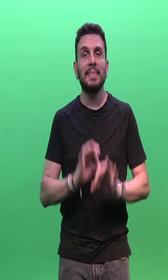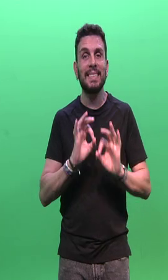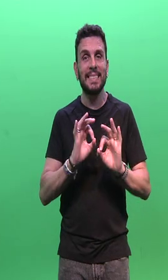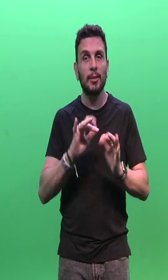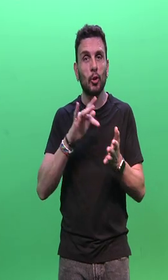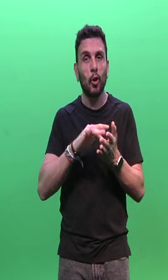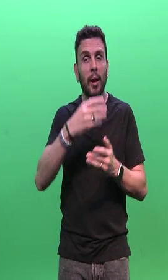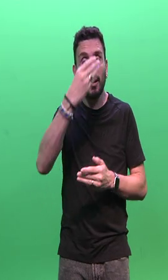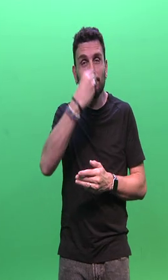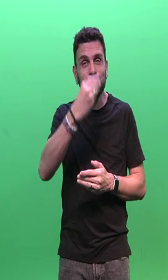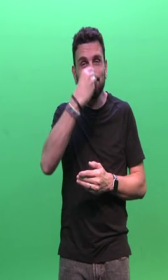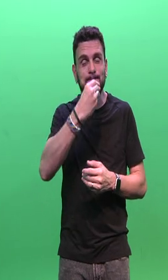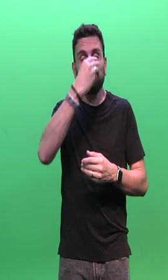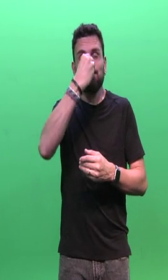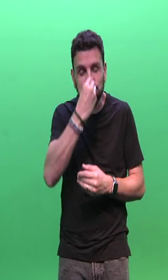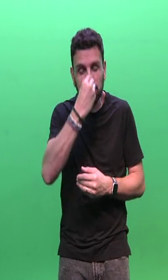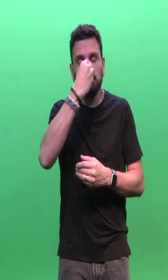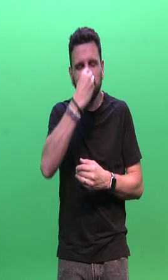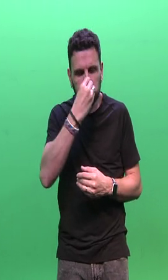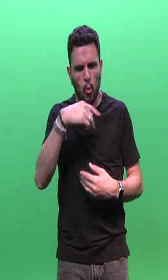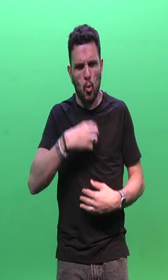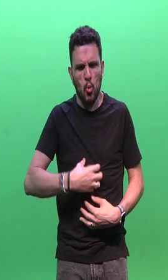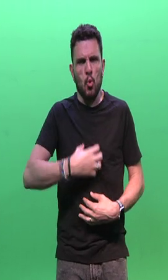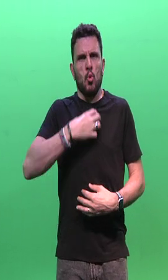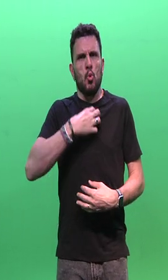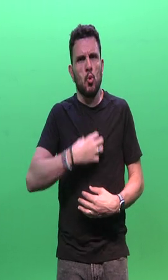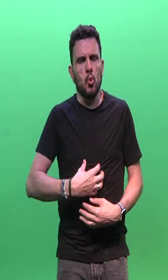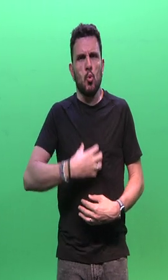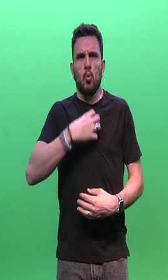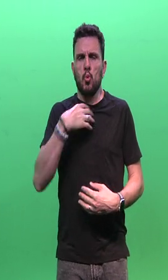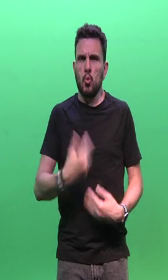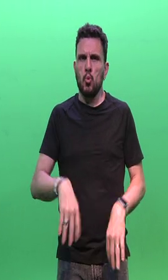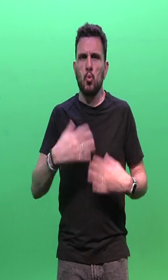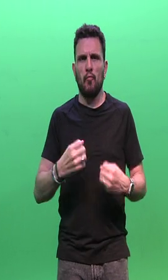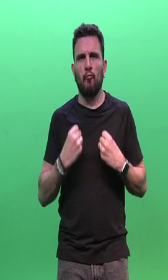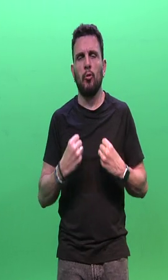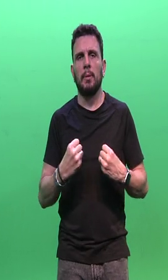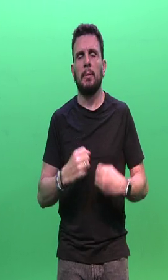Quan estic refredat i em moco em pugen els mocs pel pit.